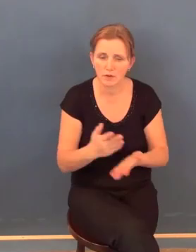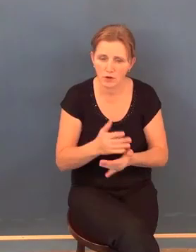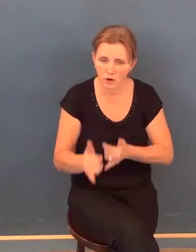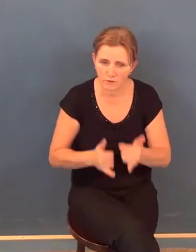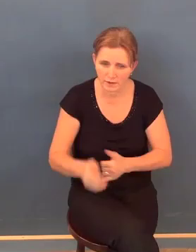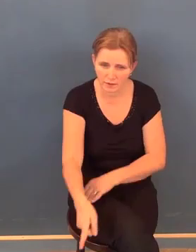On jest tylko na rower.